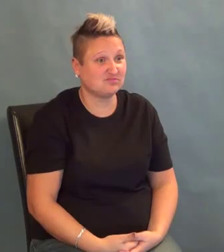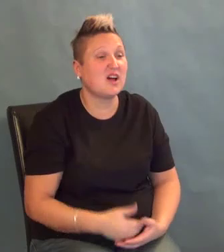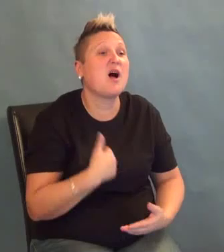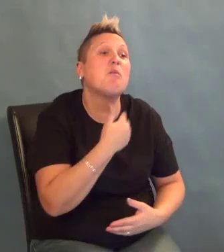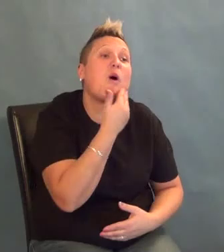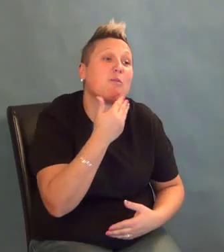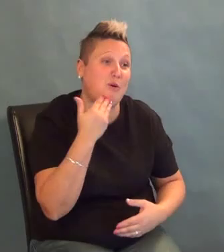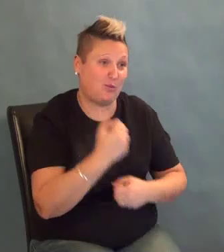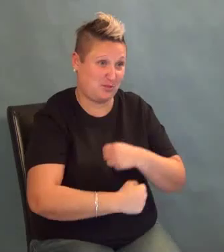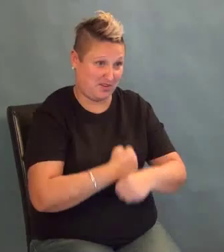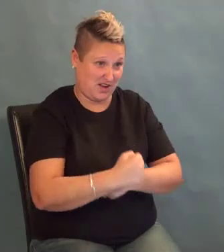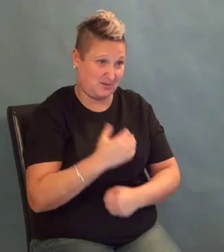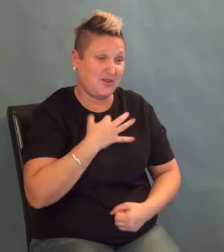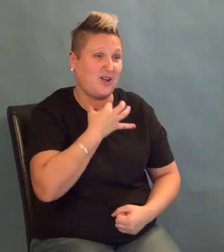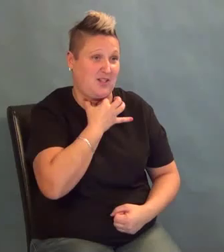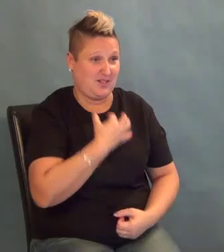Po południu pracuję, nie mogę.